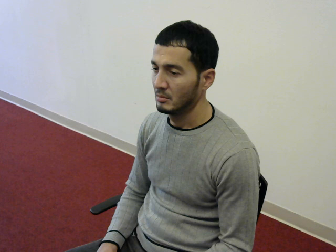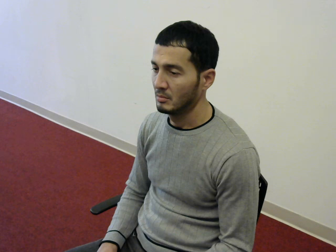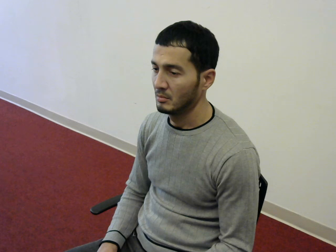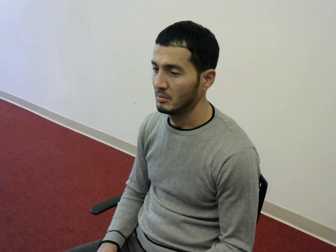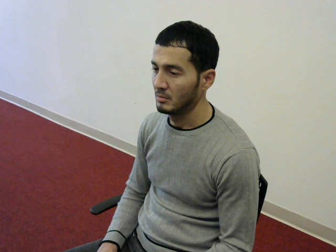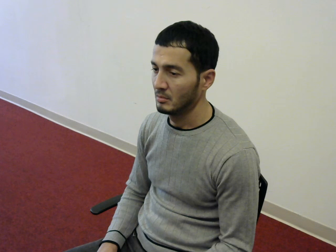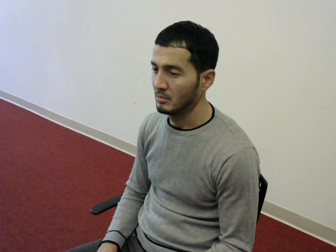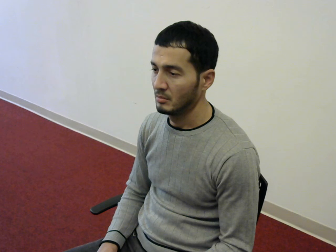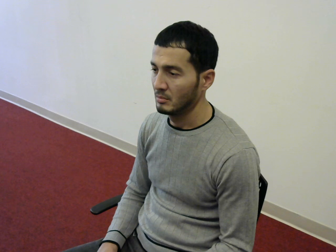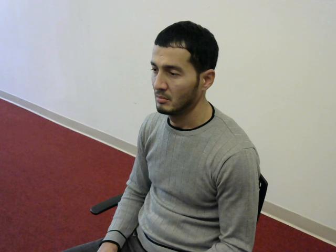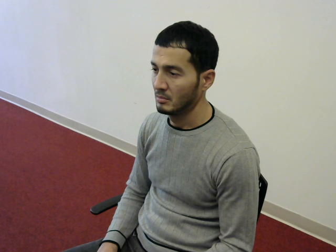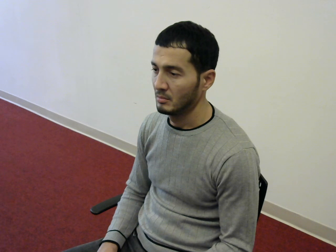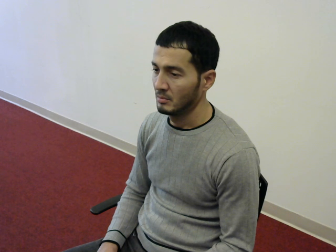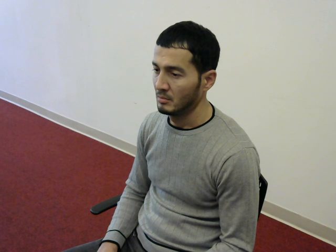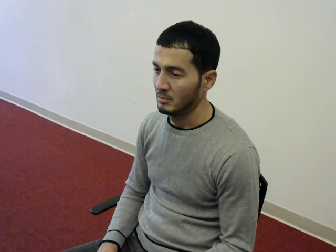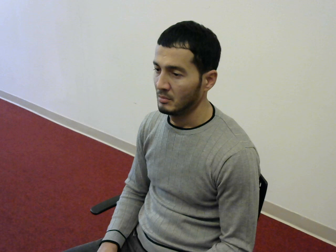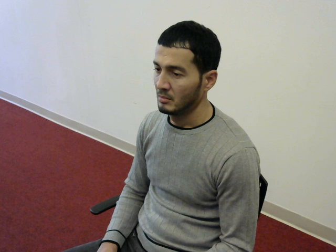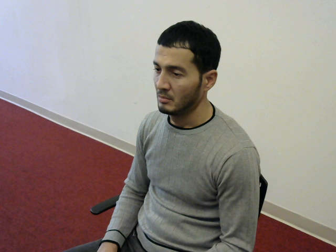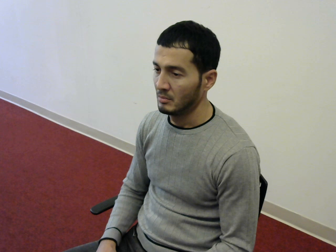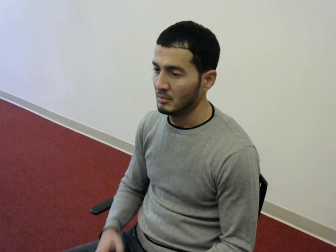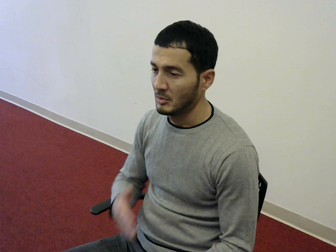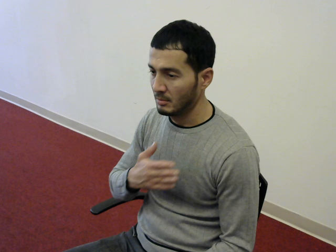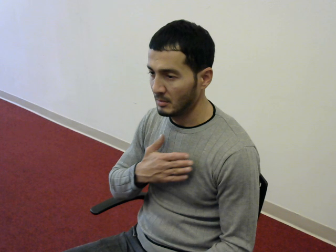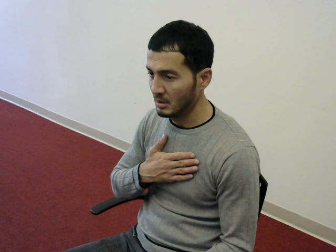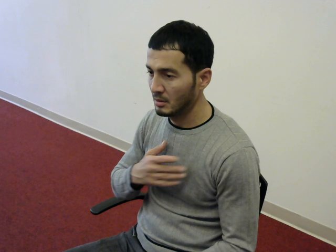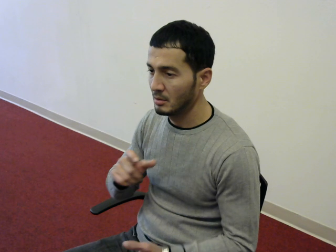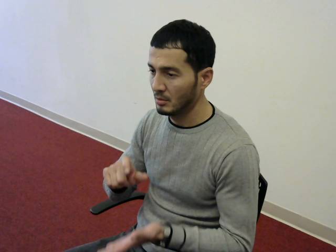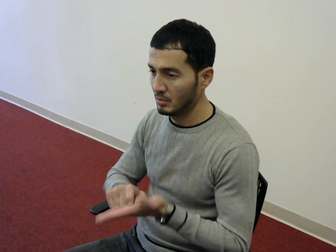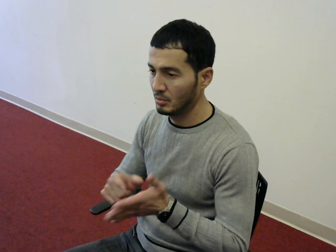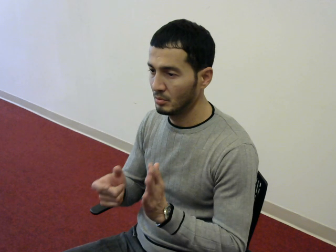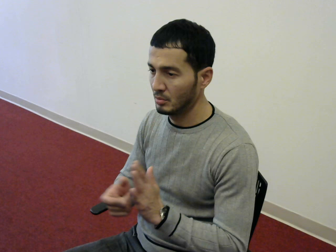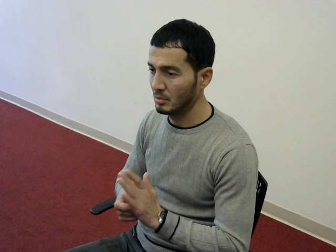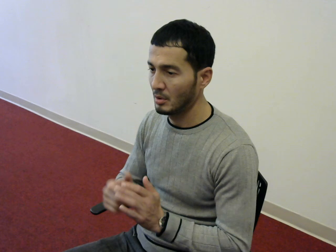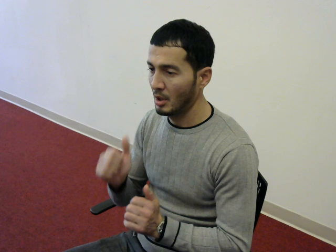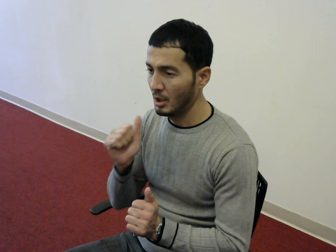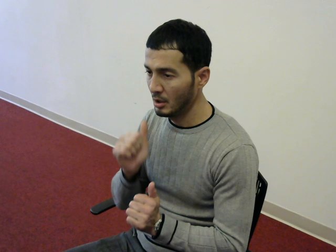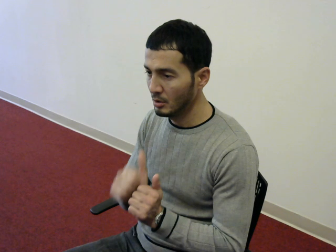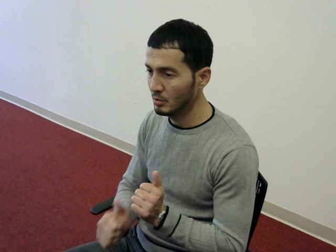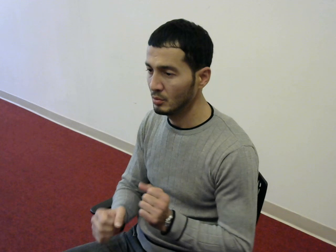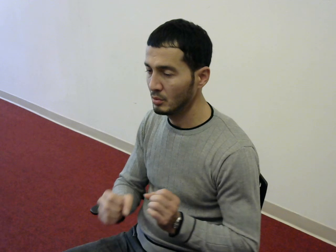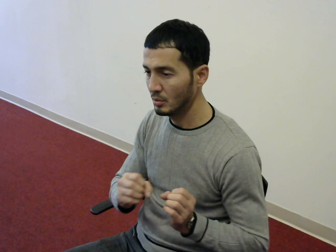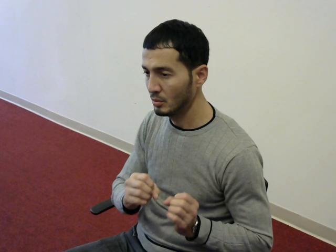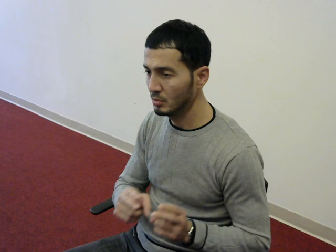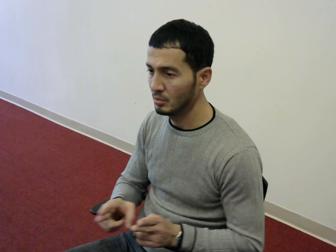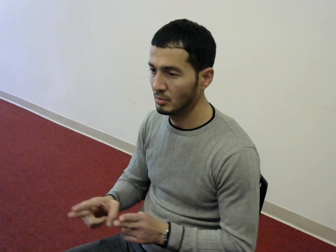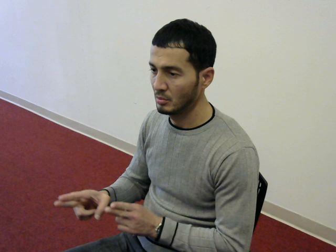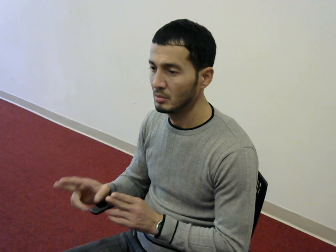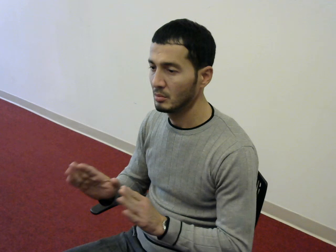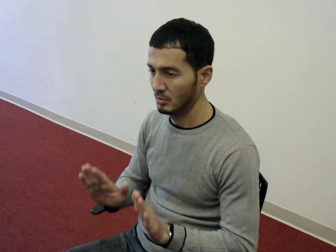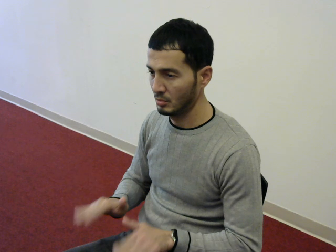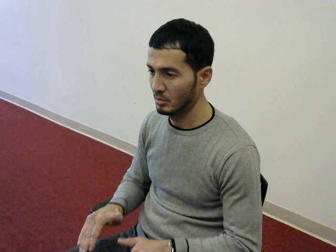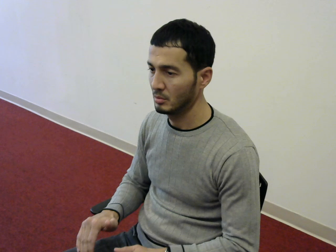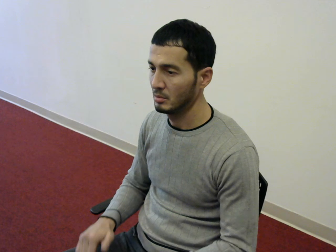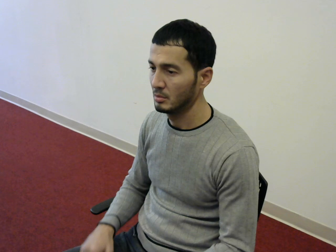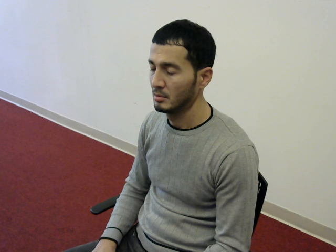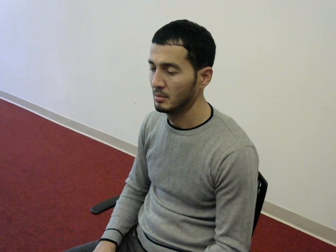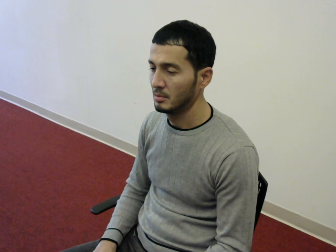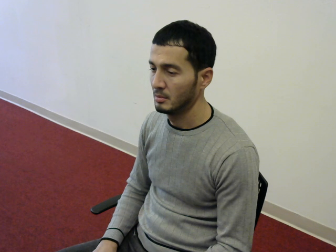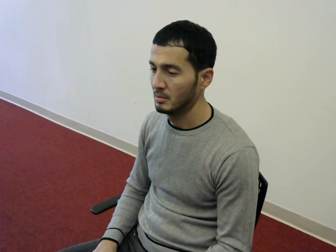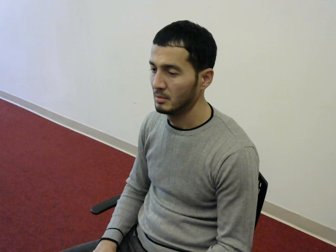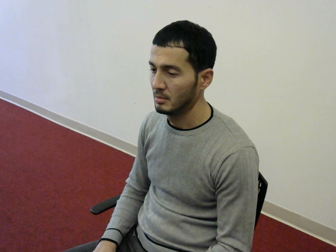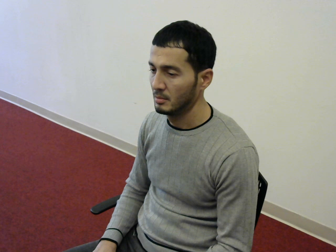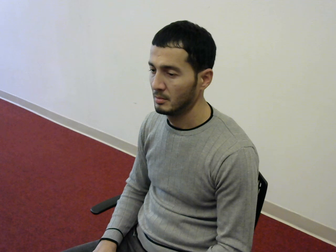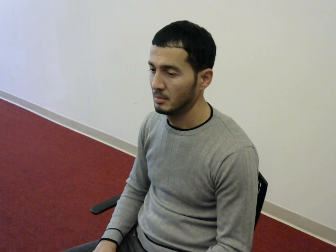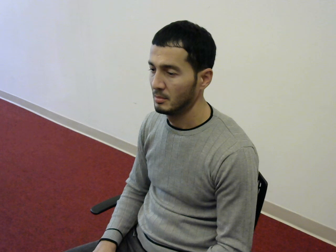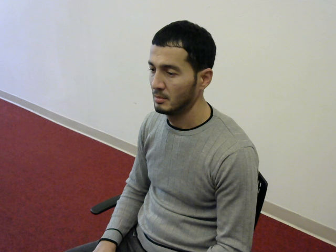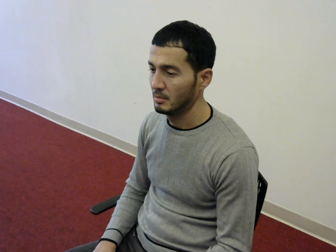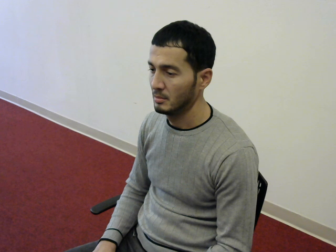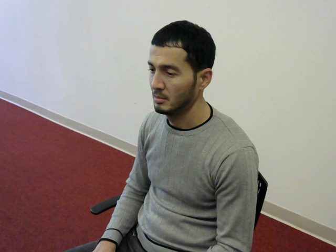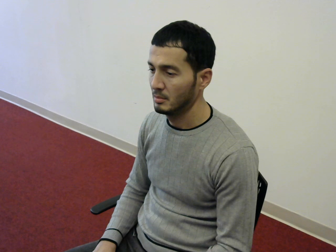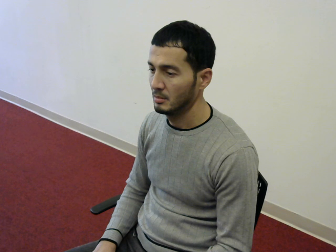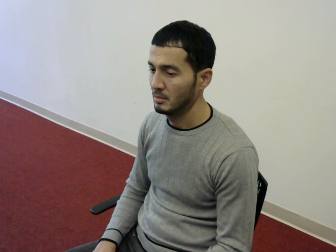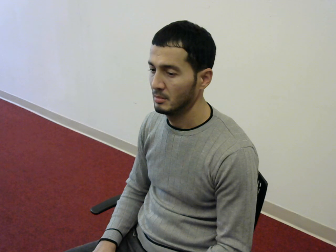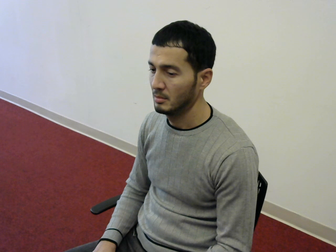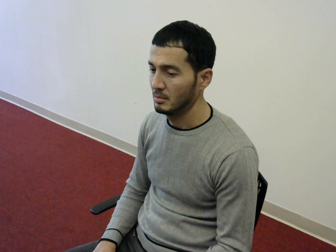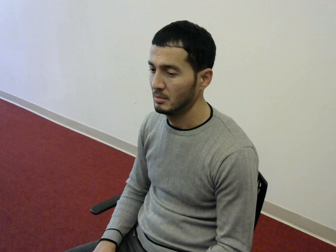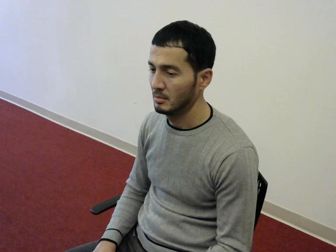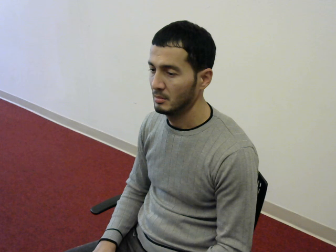Mənim otağım həmişə səliqəli olur